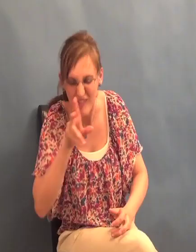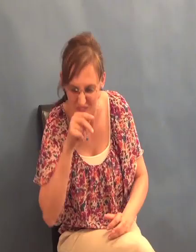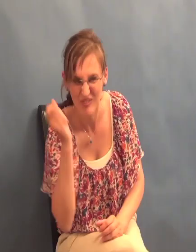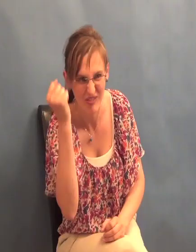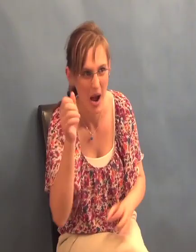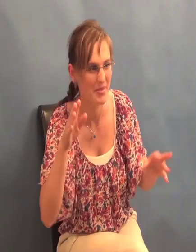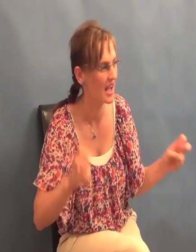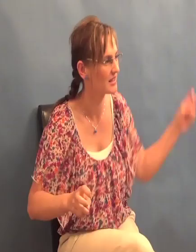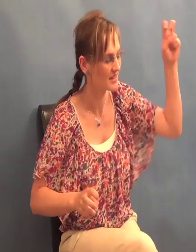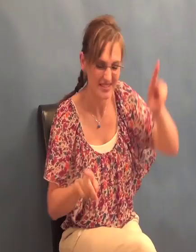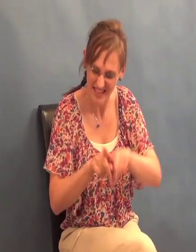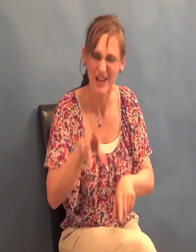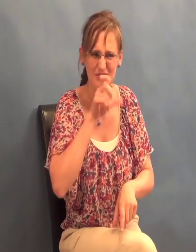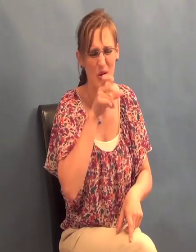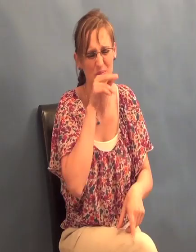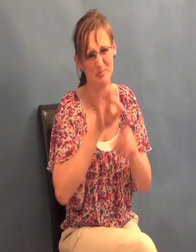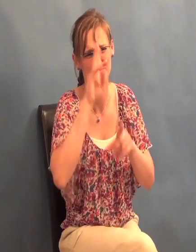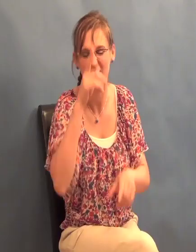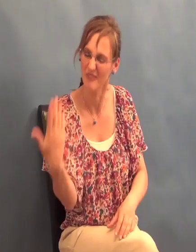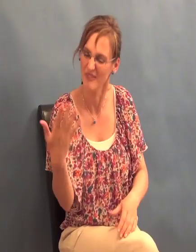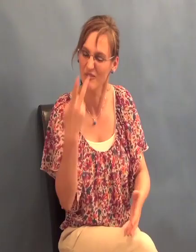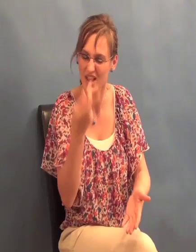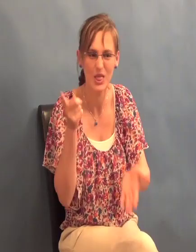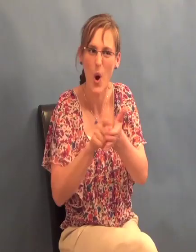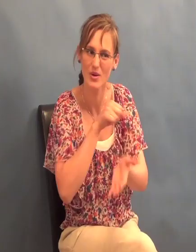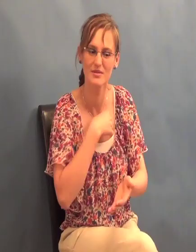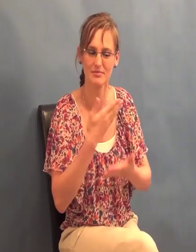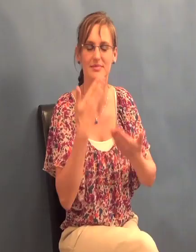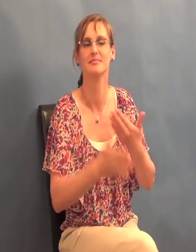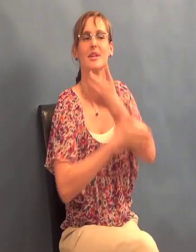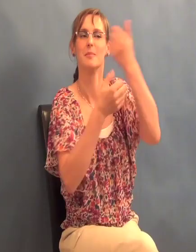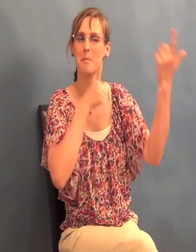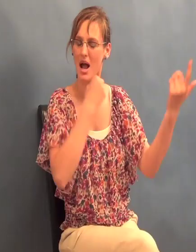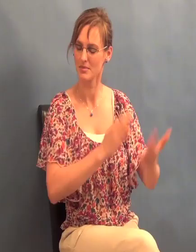Ptaszek nadlatuje i też coś mówi. Domyślam się, że pewnie mówi: "Widzisz, nie udało ci się, babcia mi pomogła".